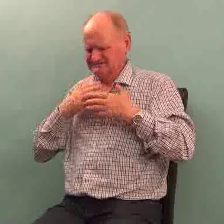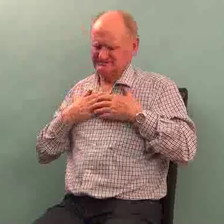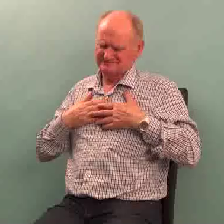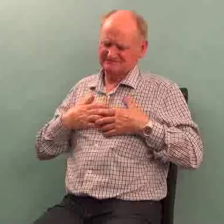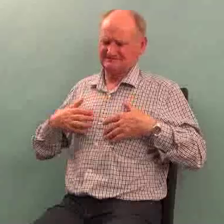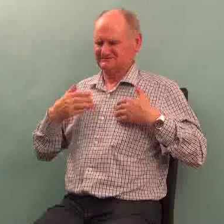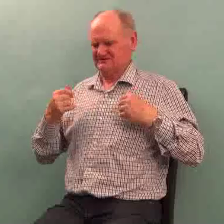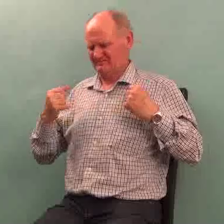Czuje się bardzo dobrze.